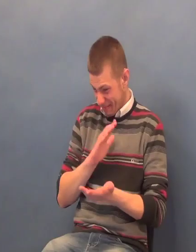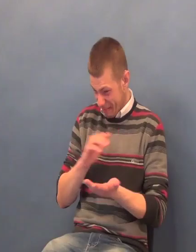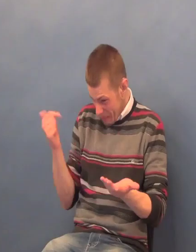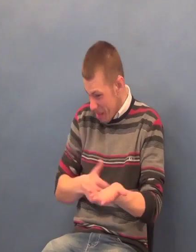Musi być?